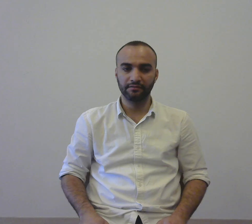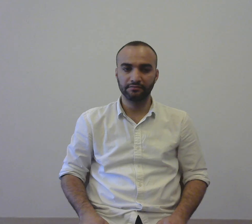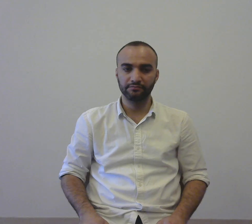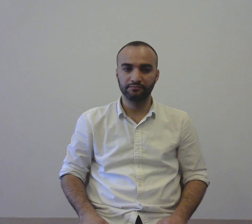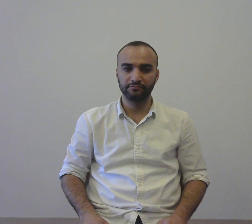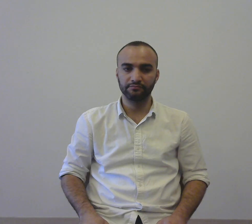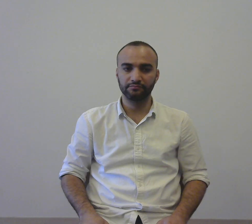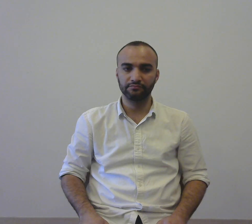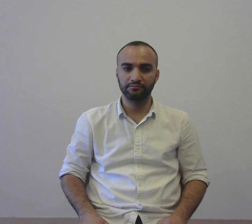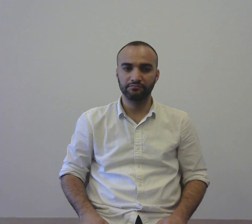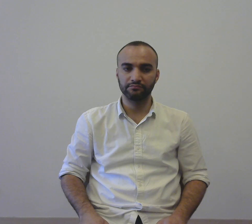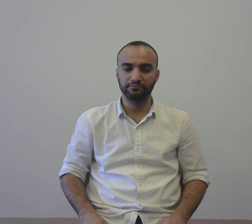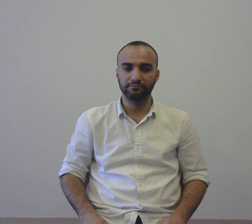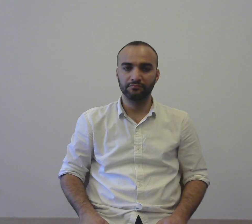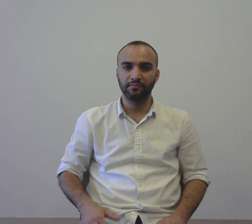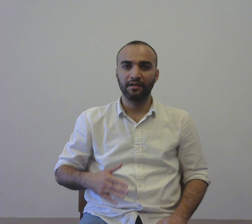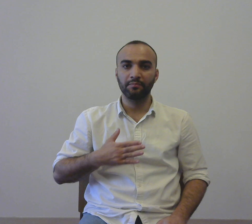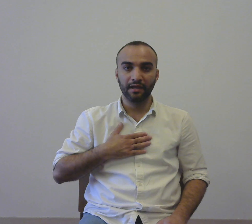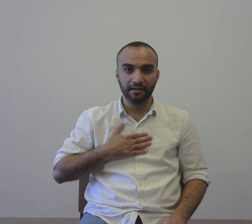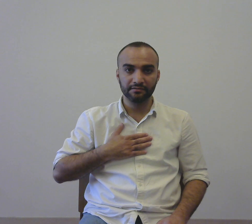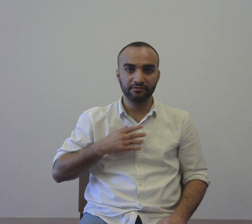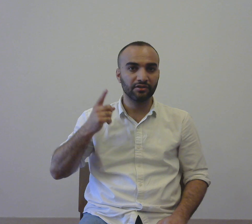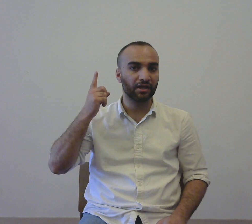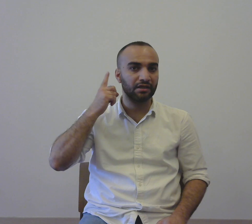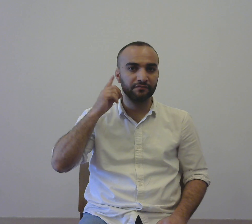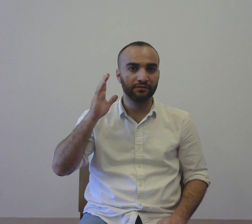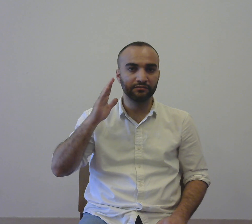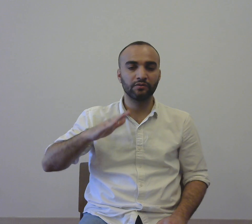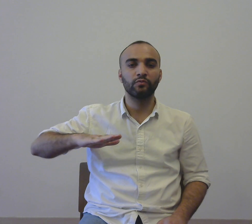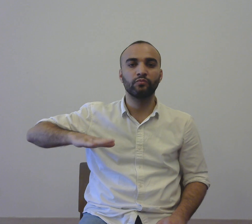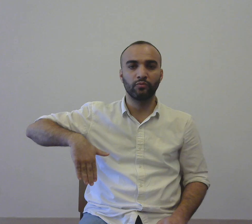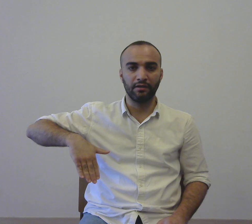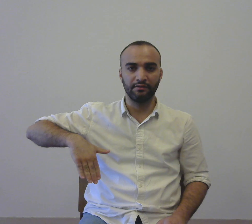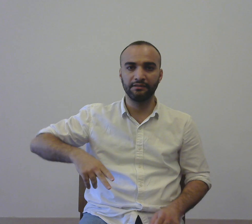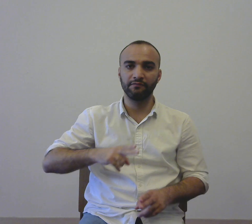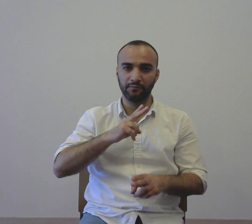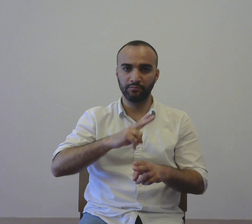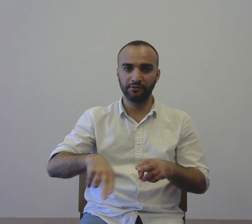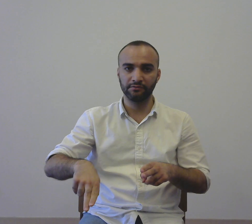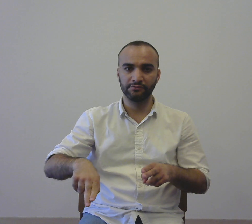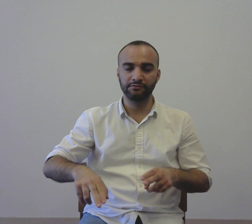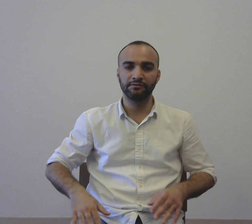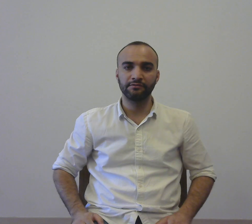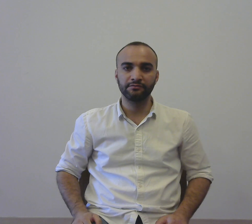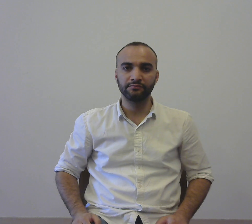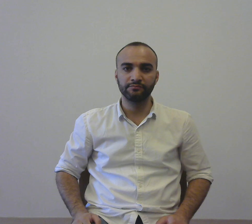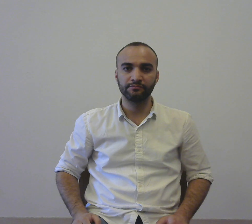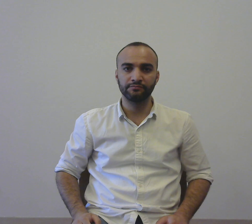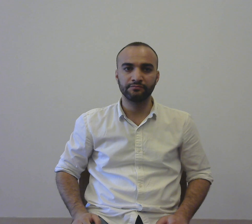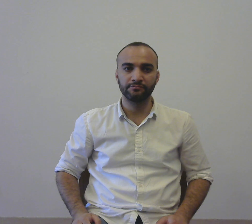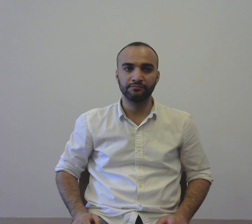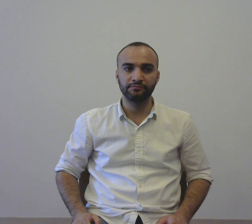Mən eşitməni sonradan itirmişəm